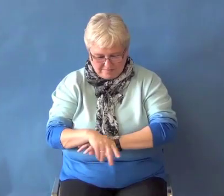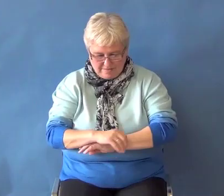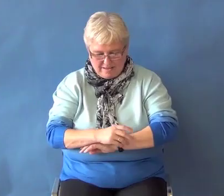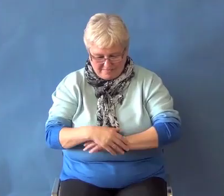Wrzuca.